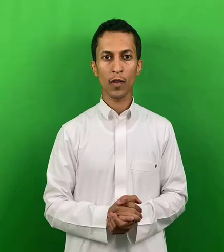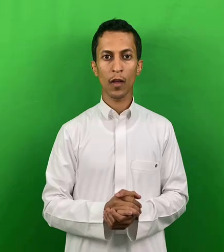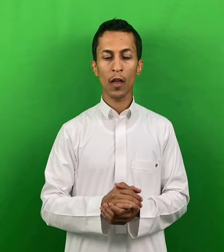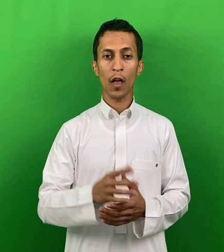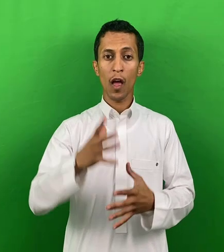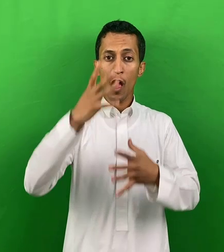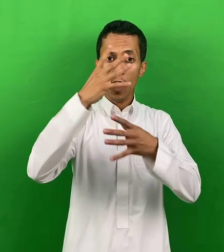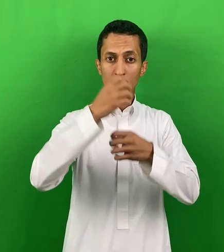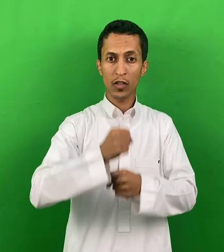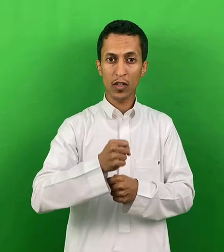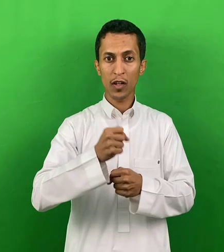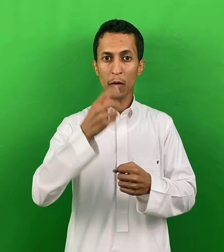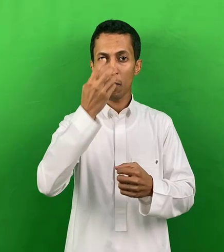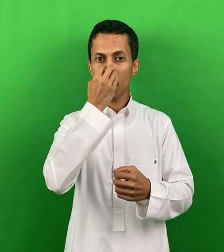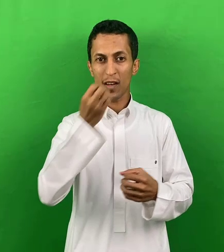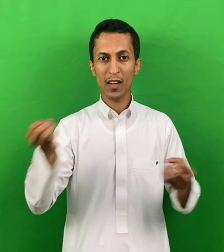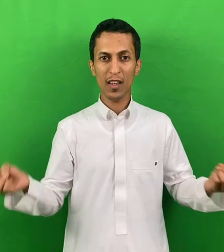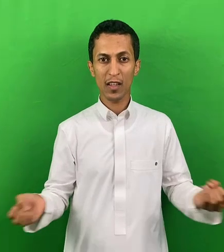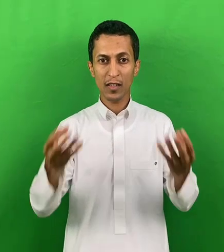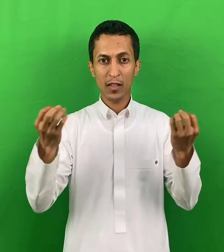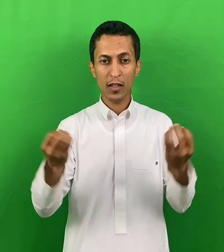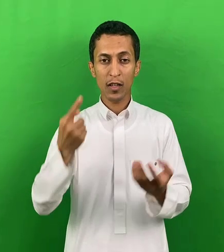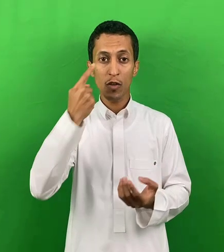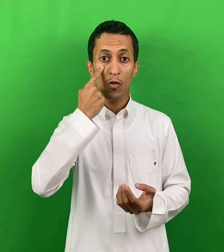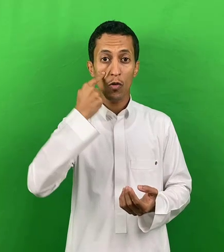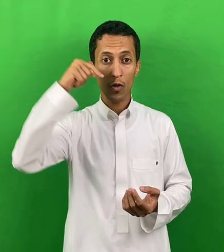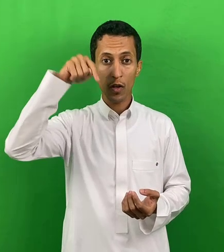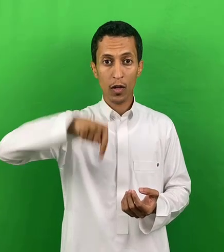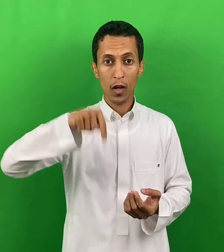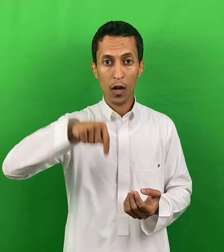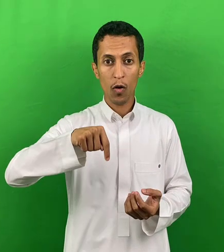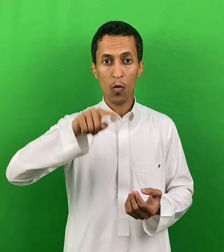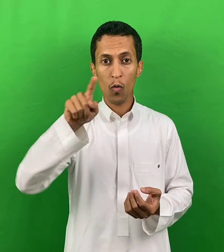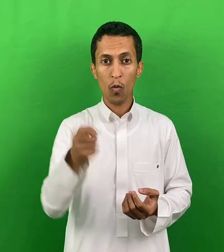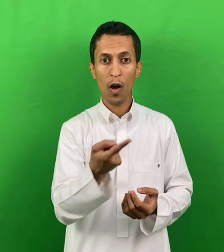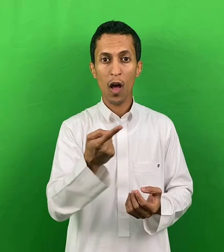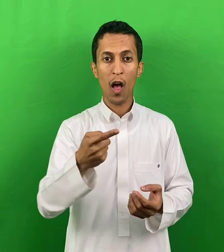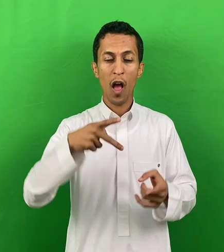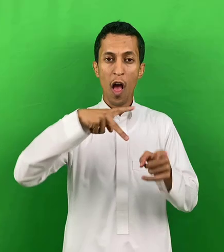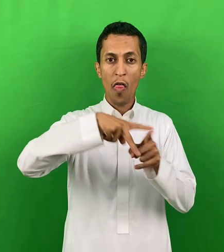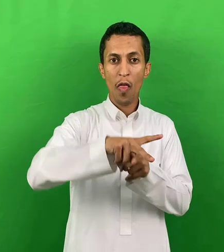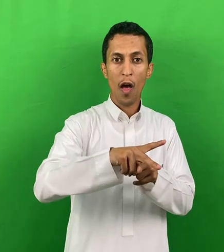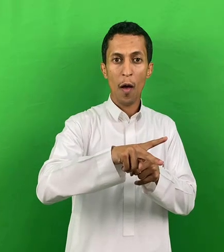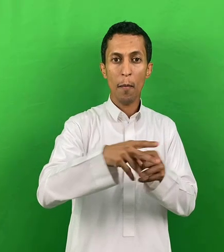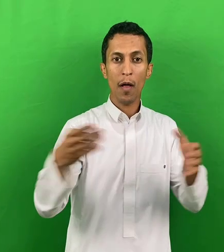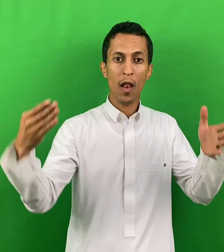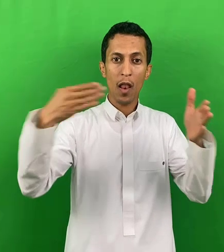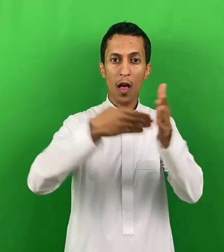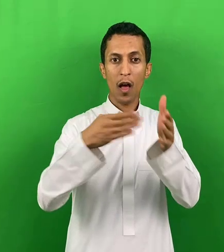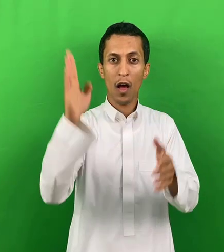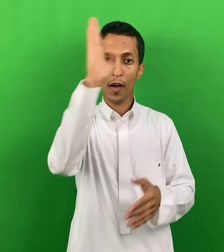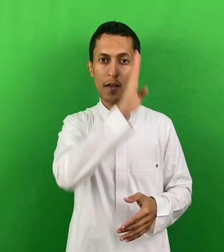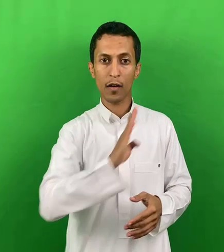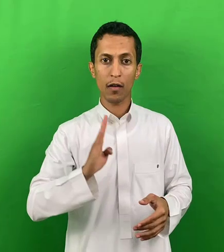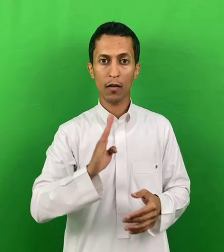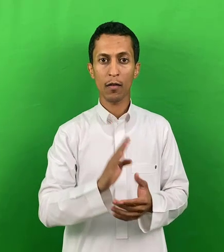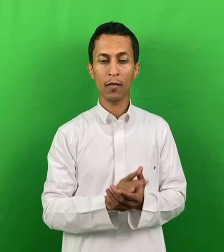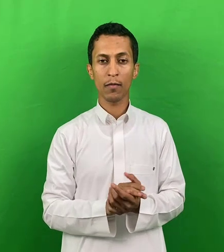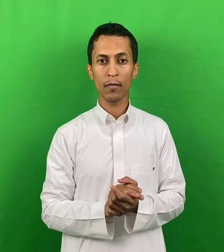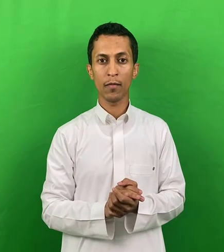أجرنا من خزي الدنيا وعذاب الآخرة